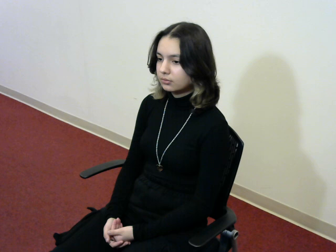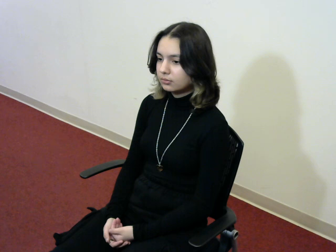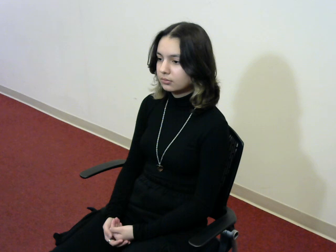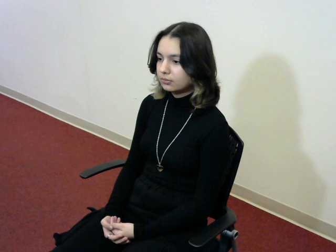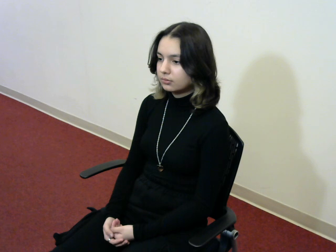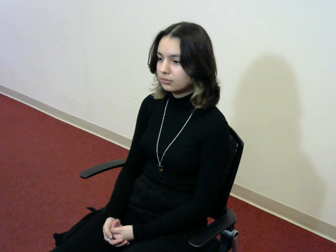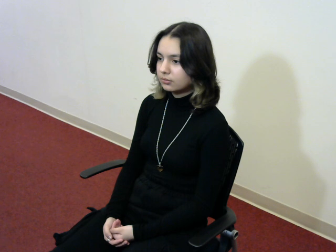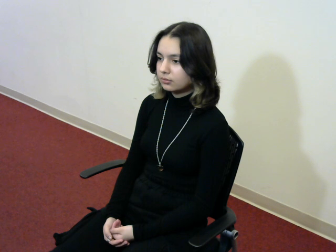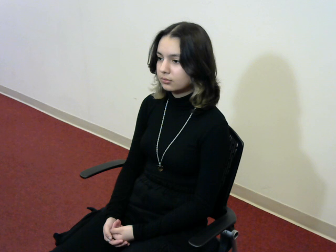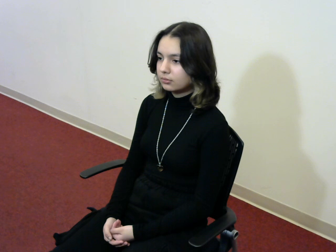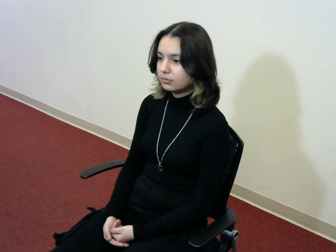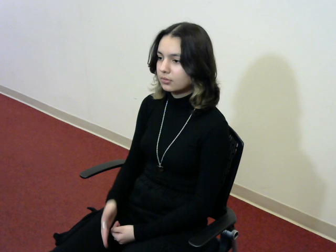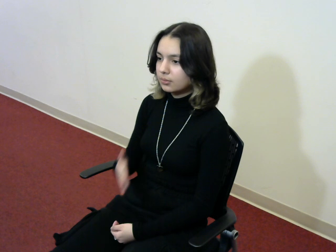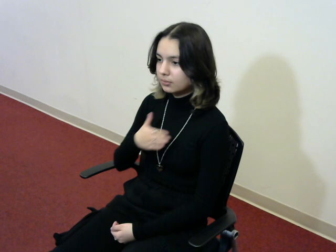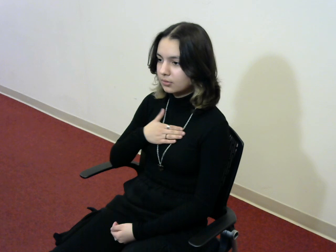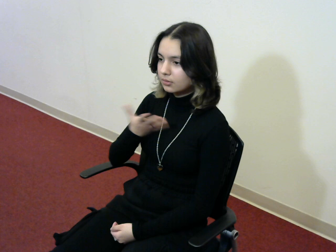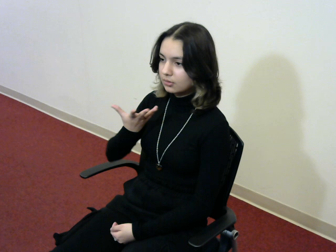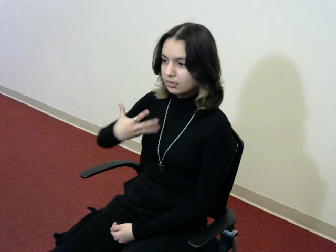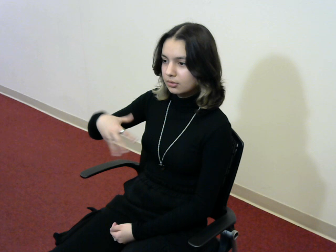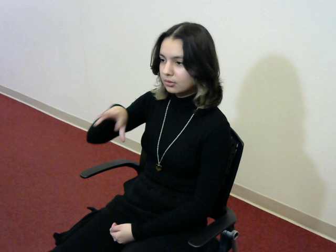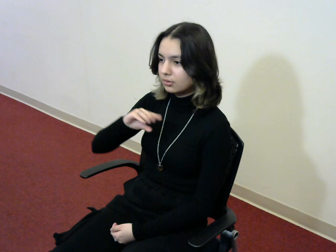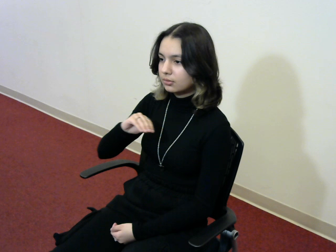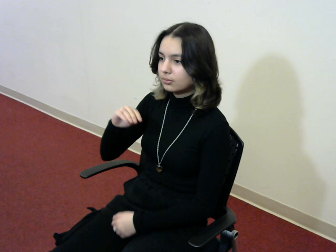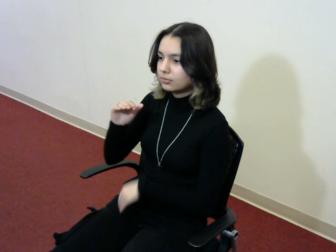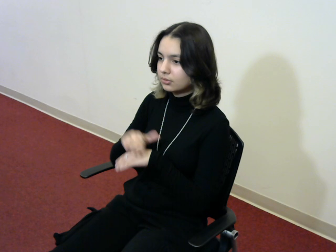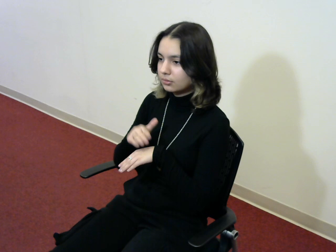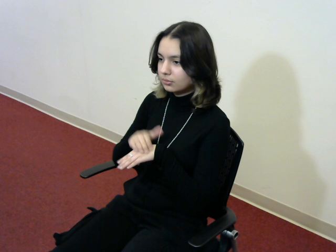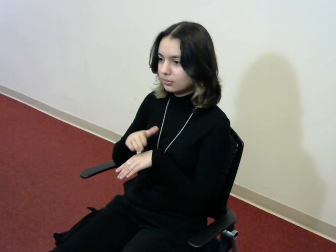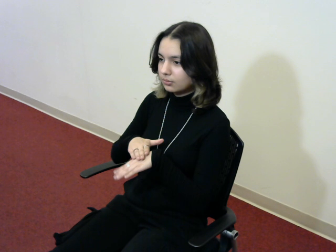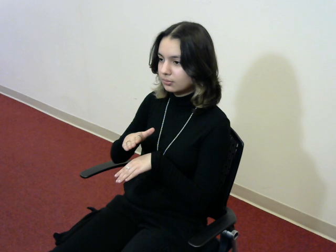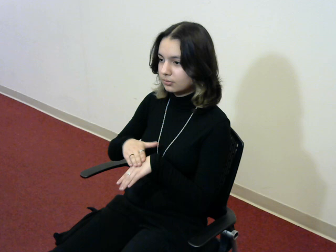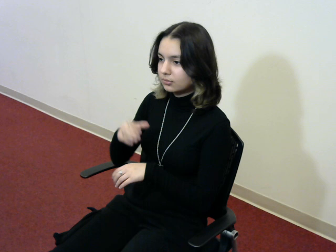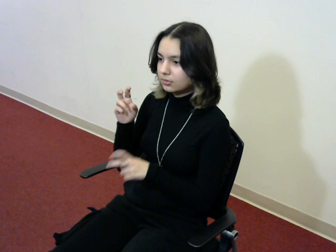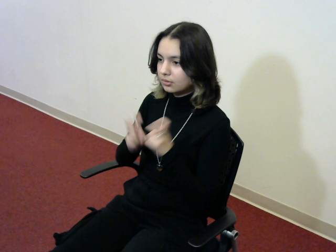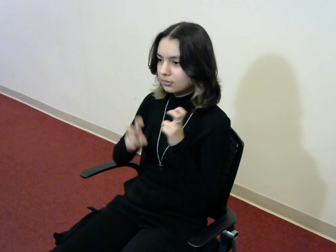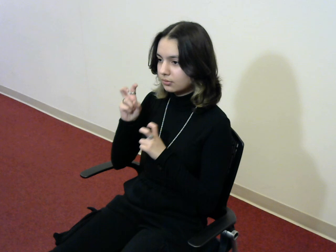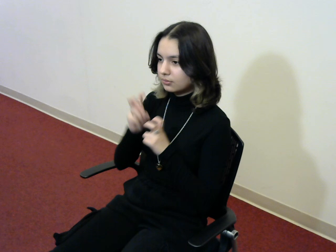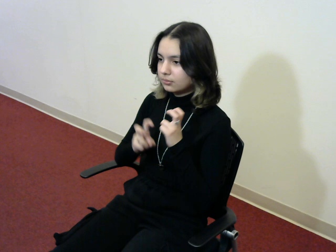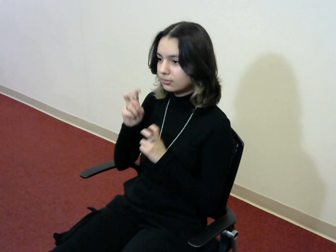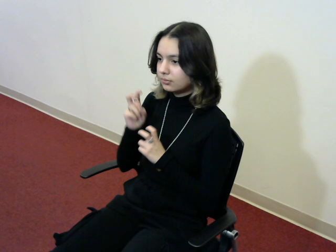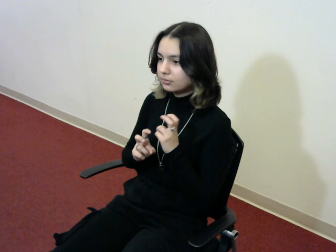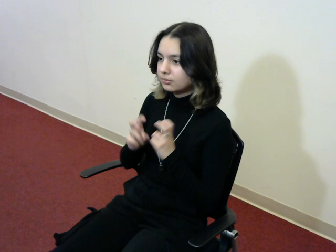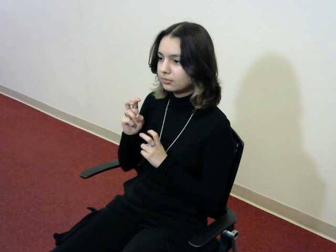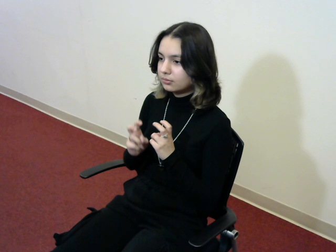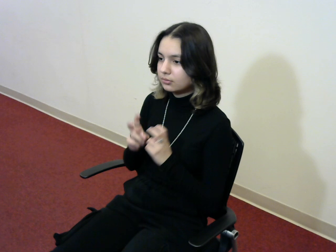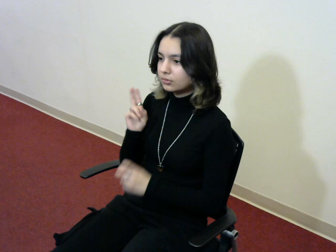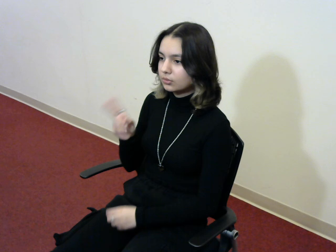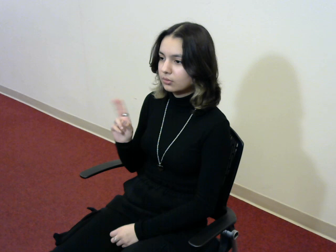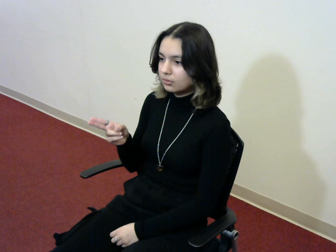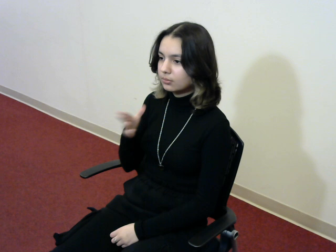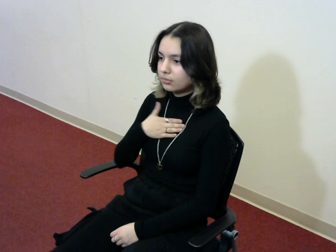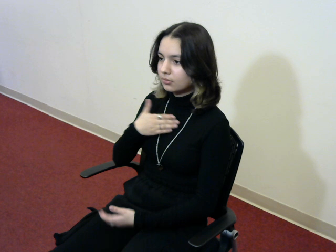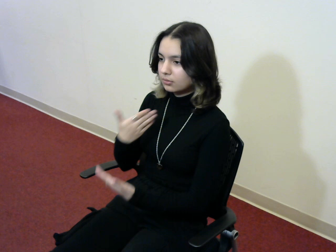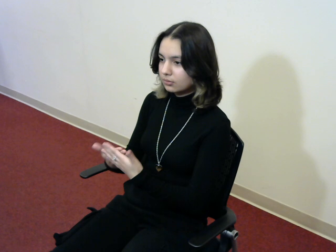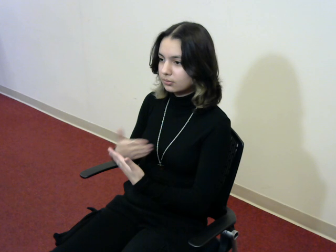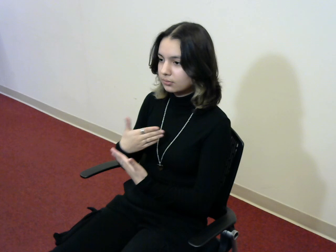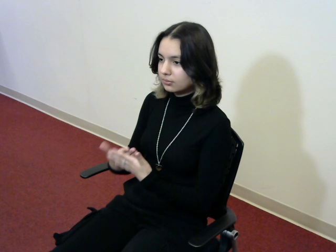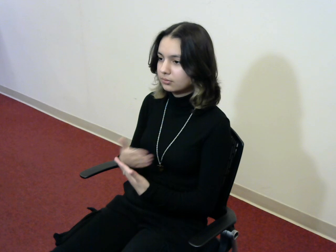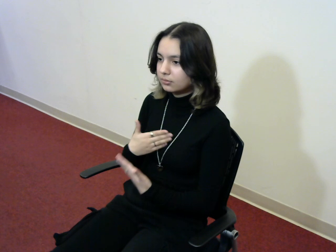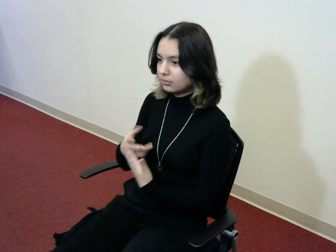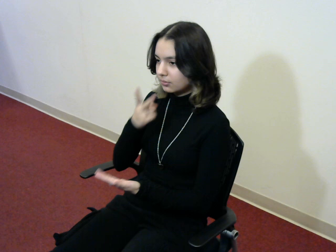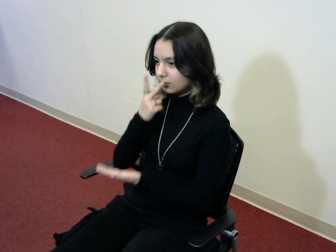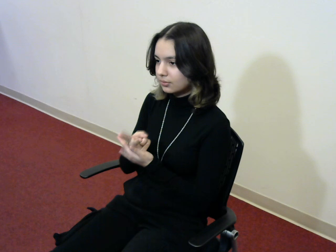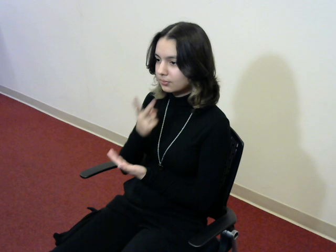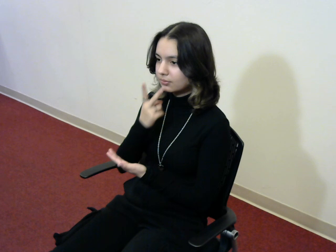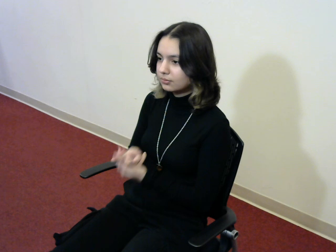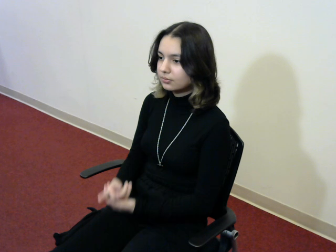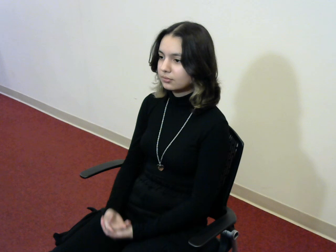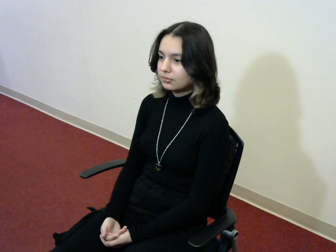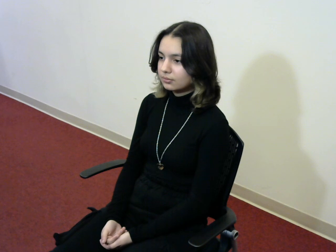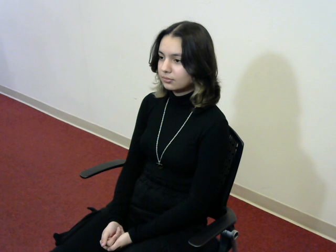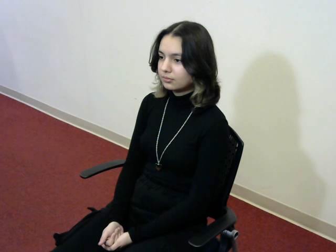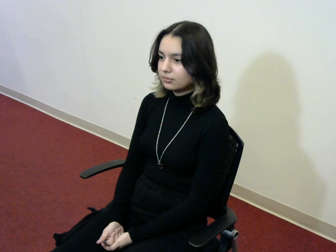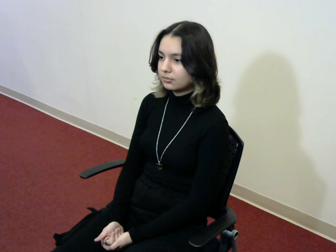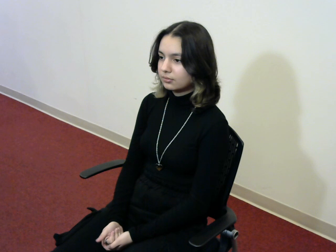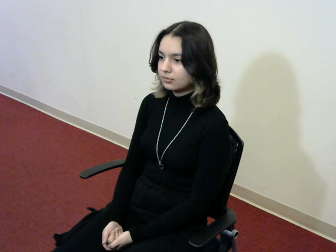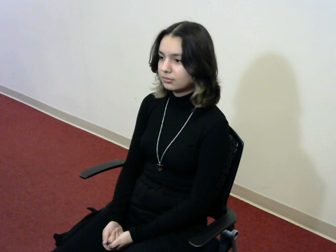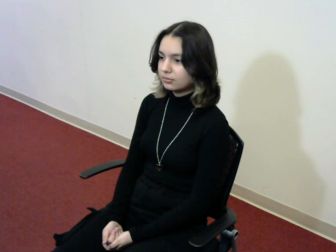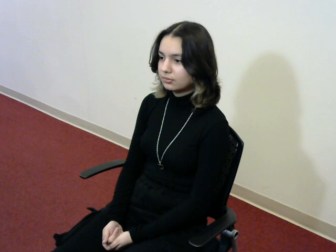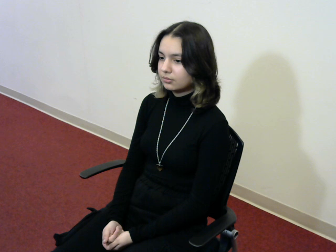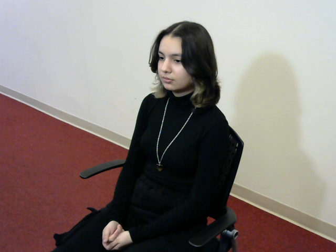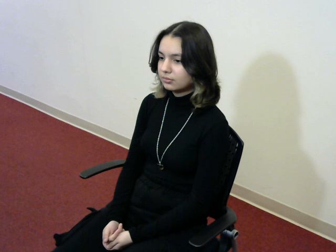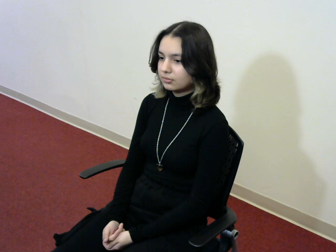Biz özəl şirkət kimi fəaliyyət göstəririk